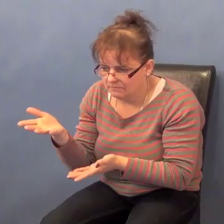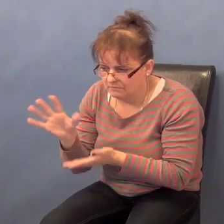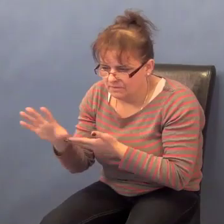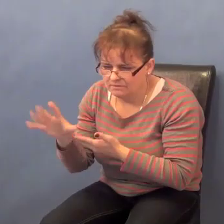Piętnastego.